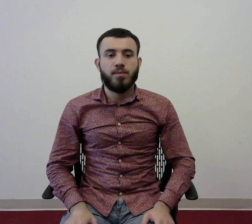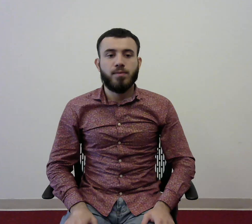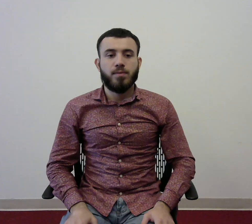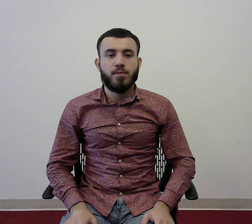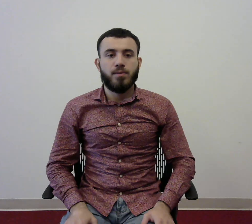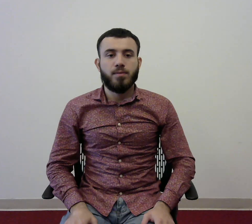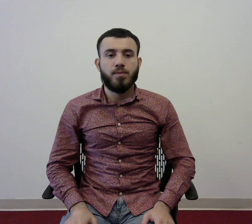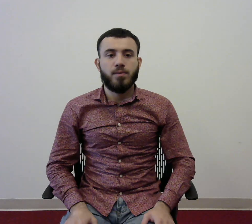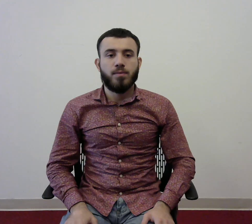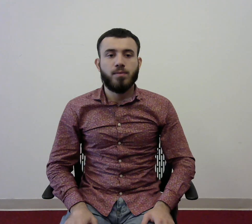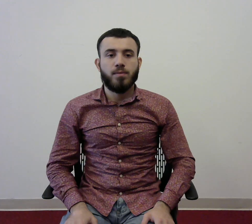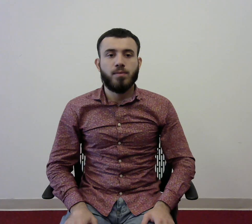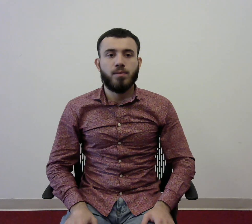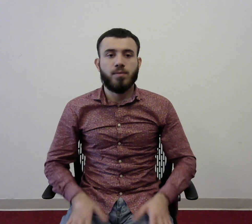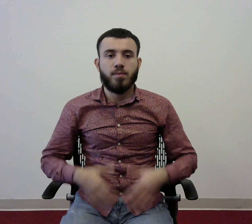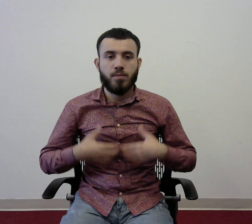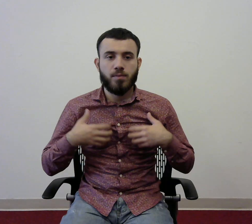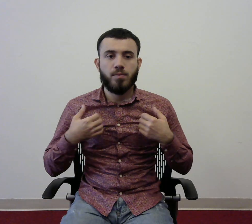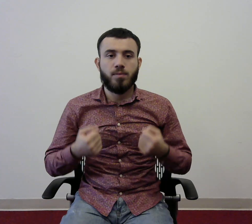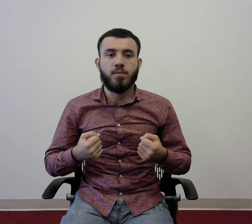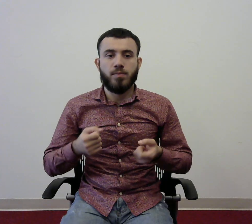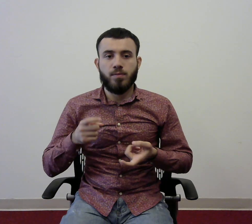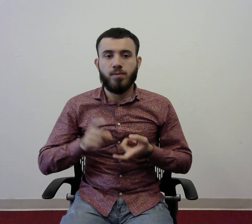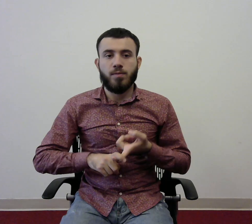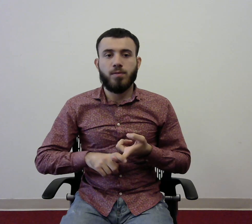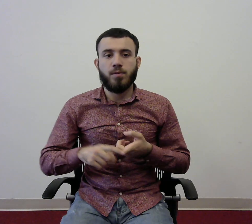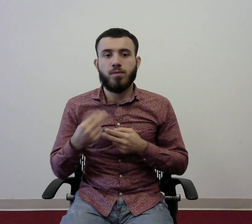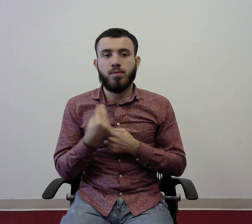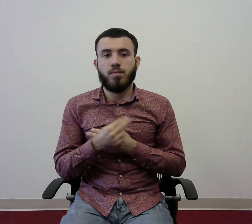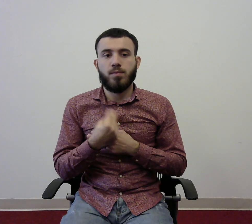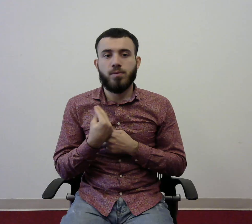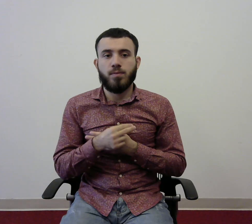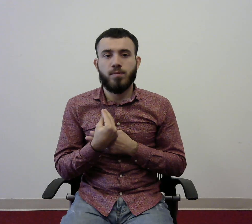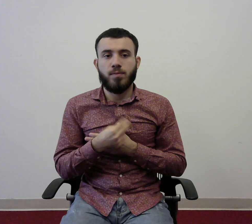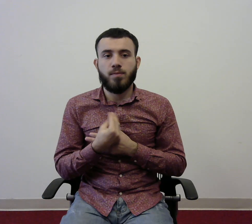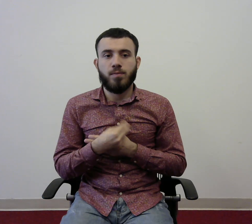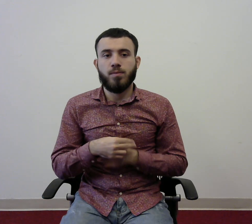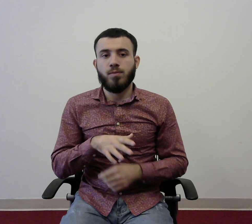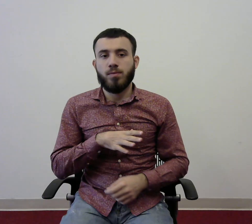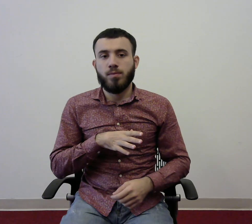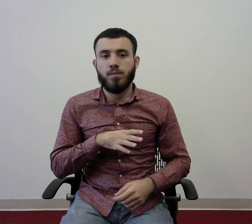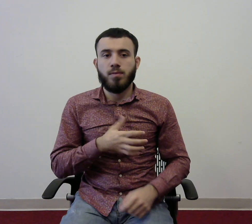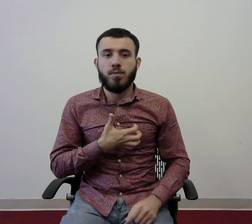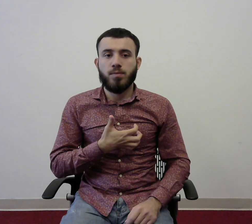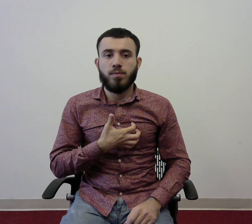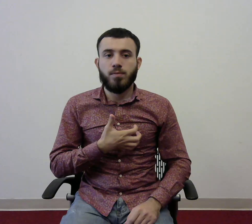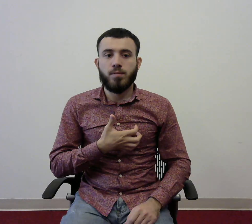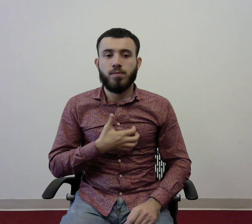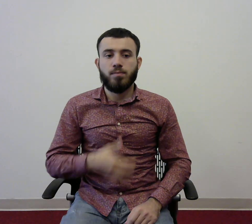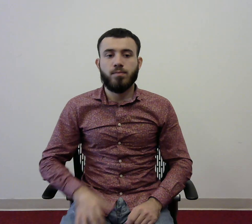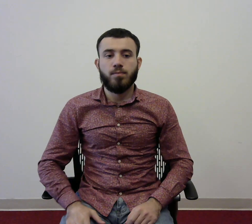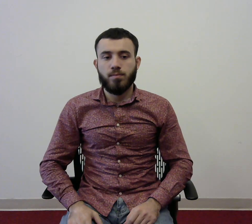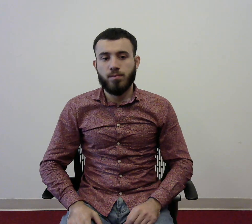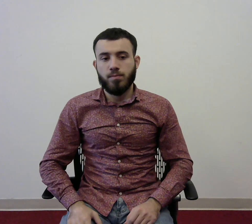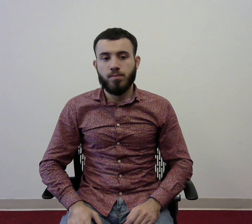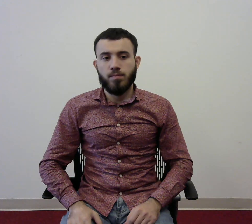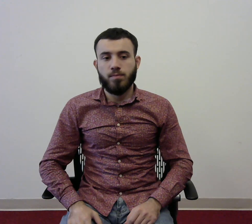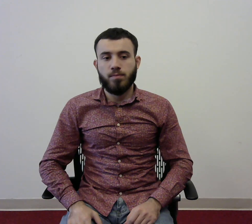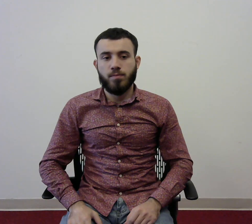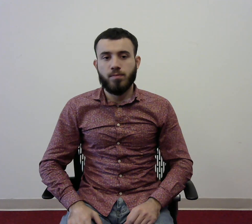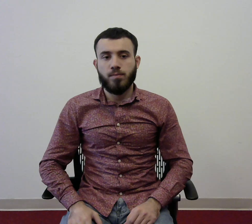Sağlamlığımla bağlı müalicə olmaq istəyirəm